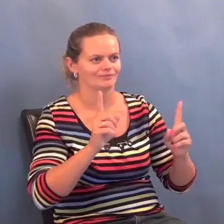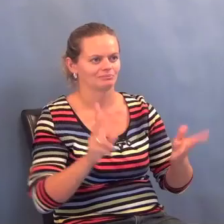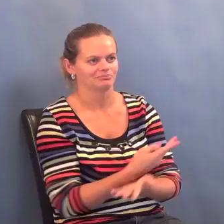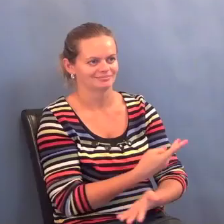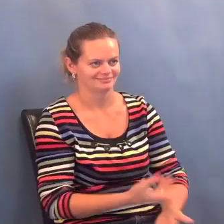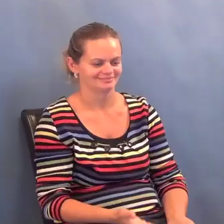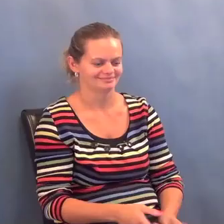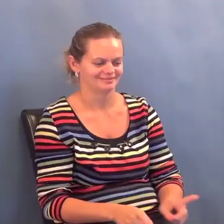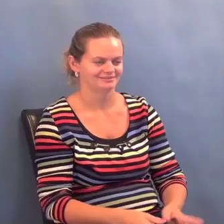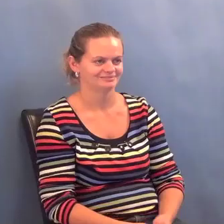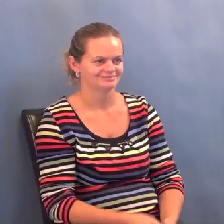W środku trzeba uważać, można się przewrócić.